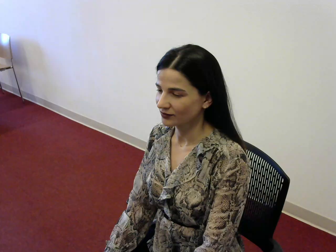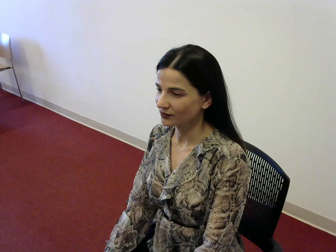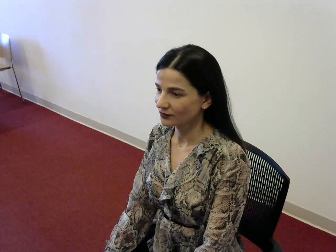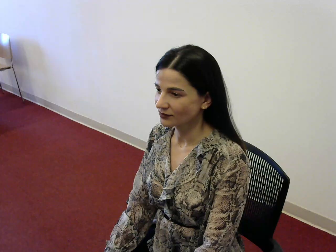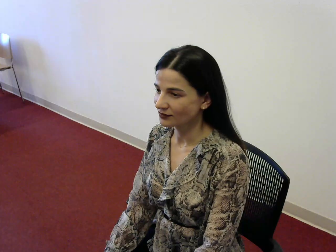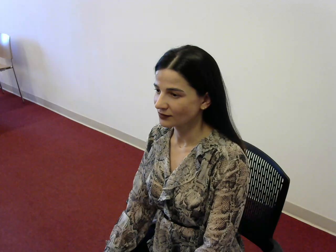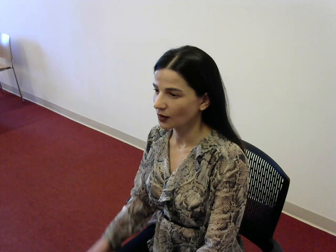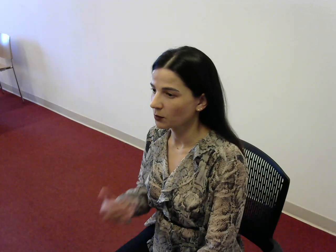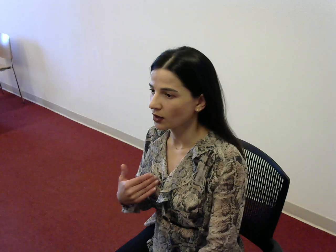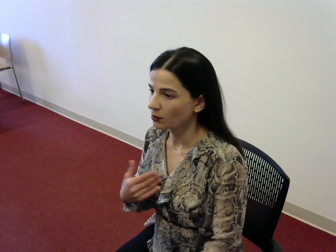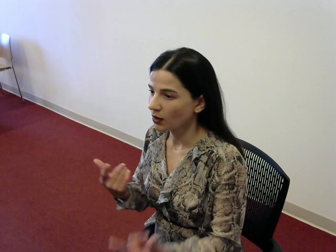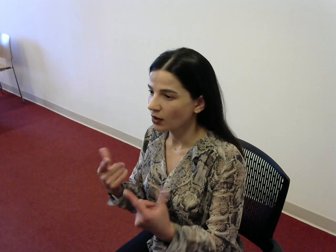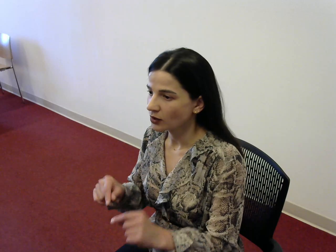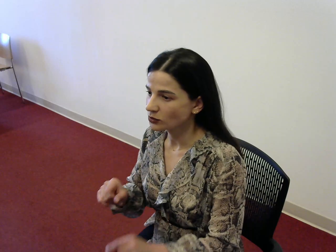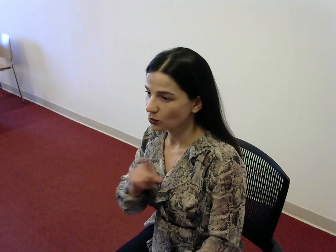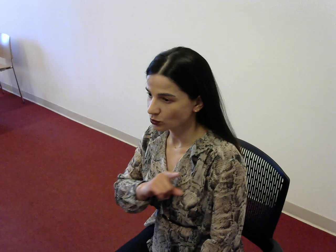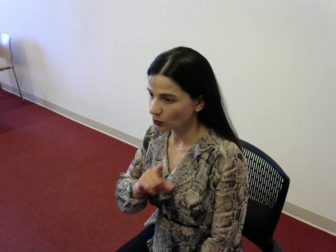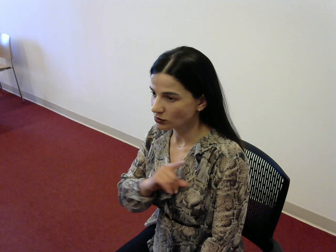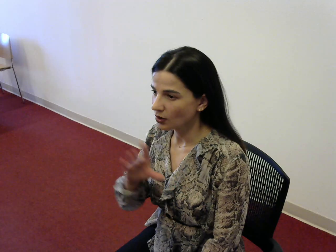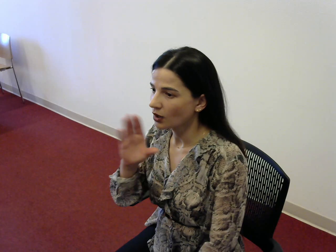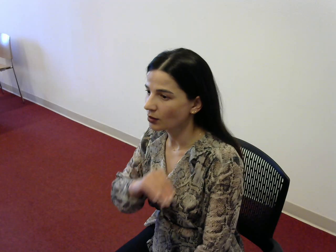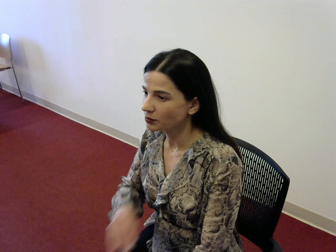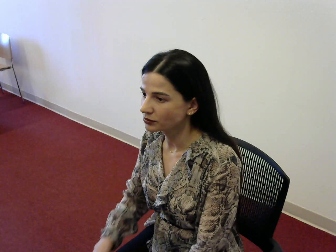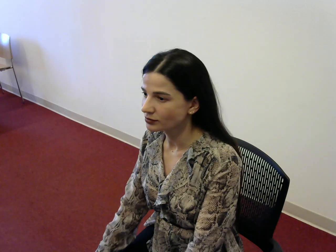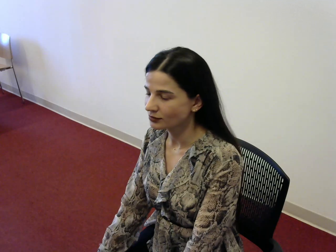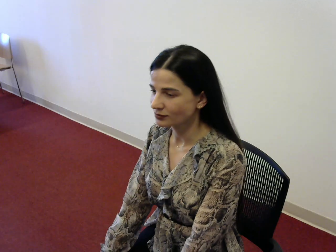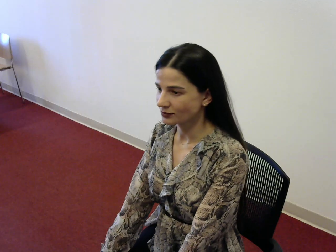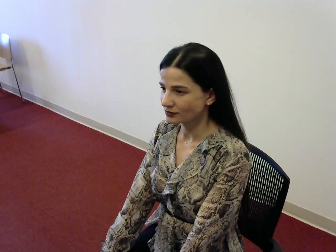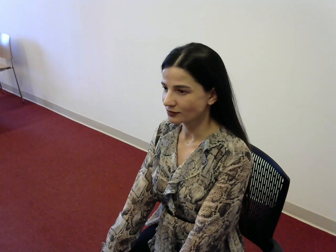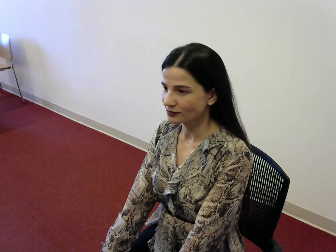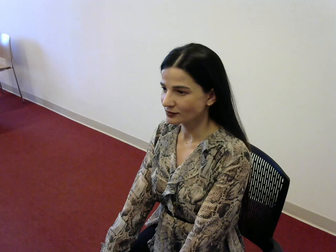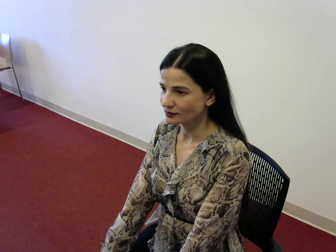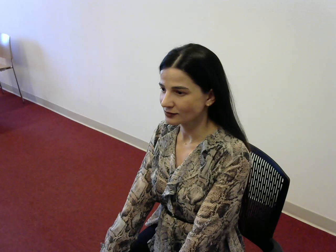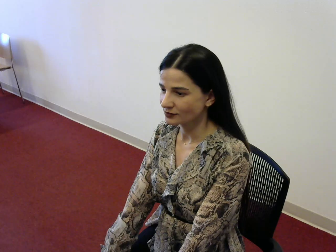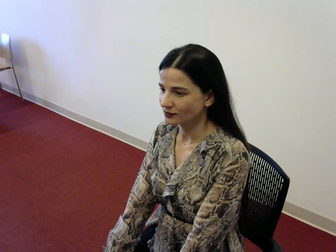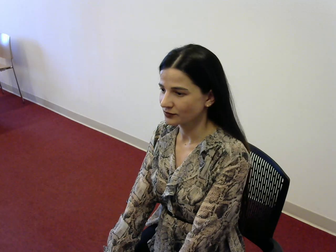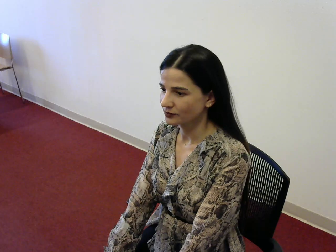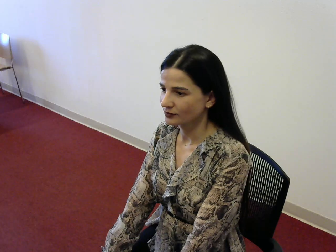Mən harda gözləyə bilərəm?